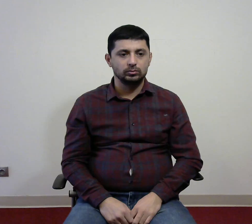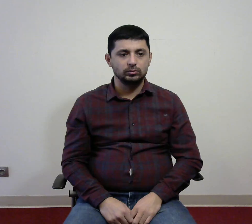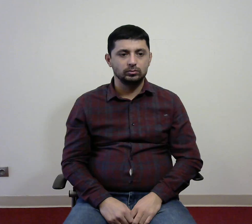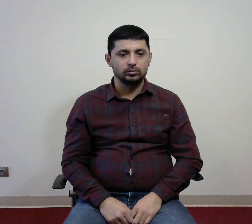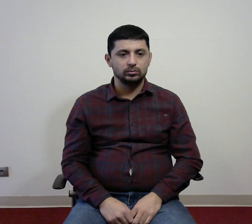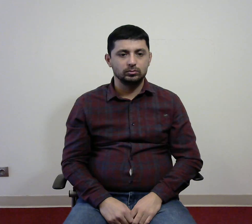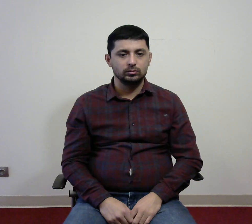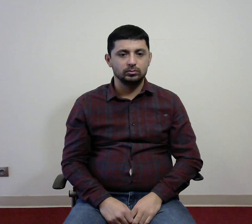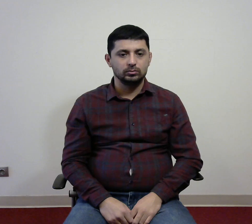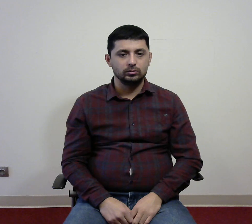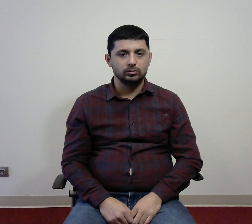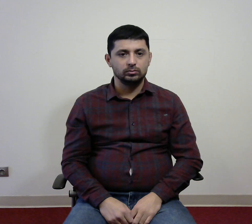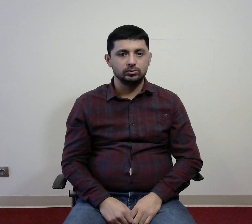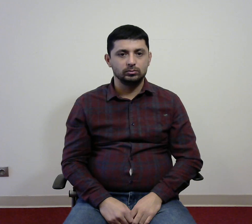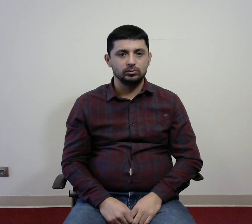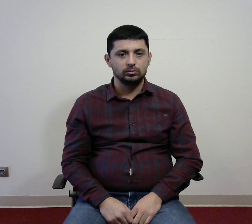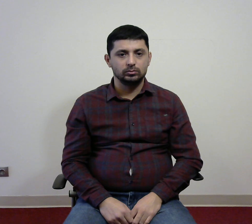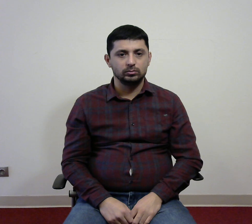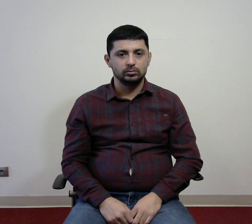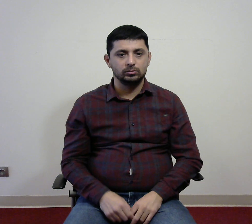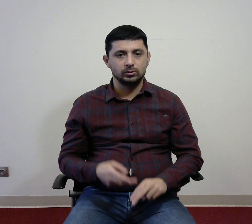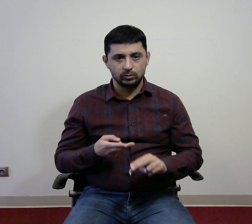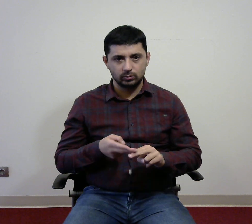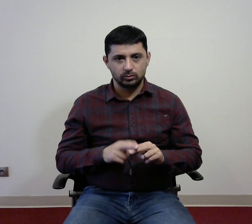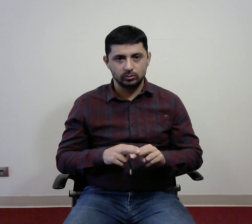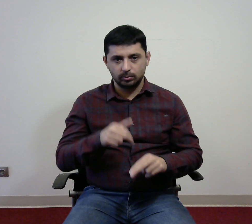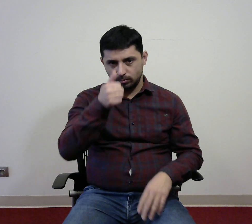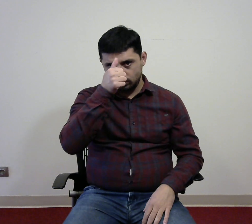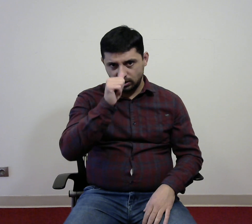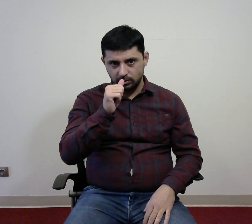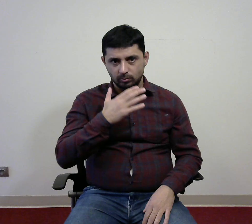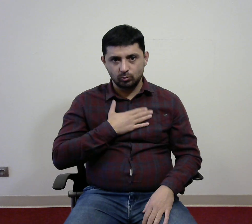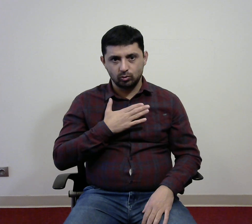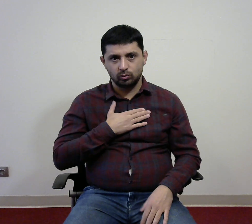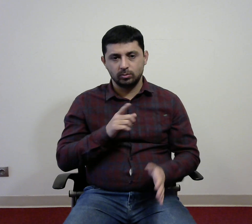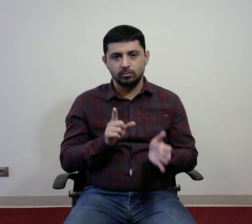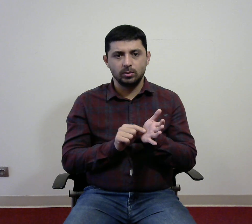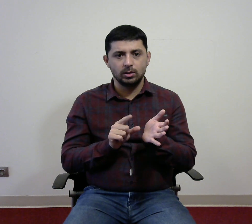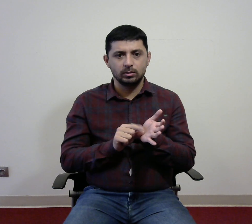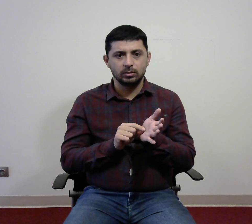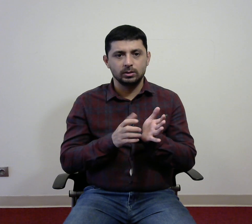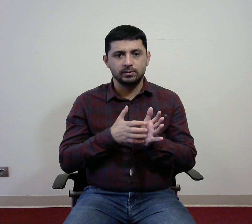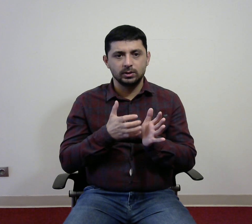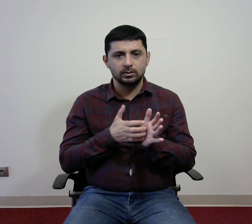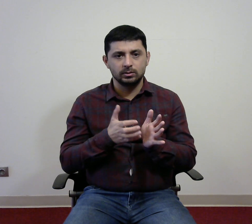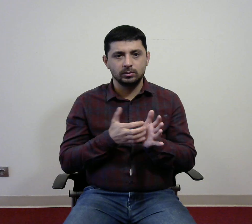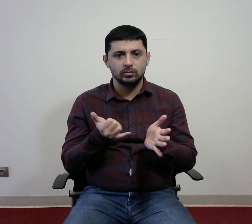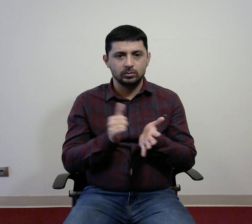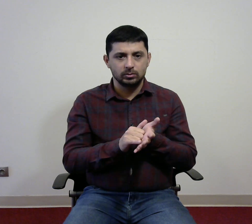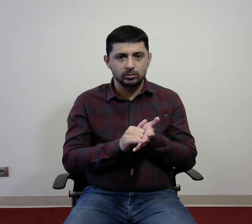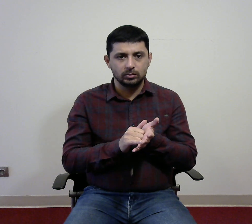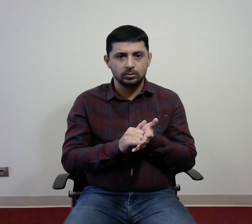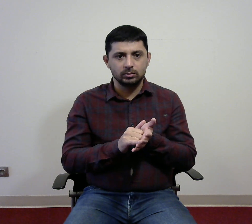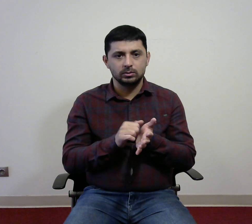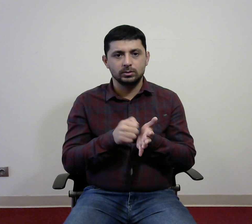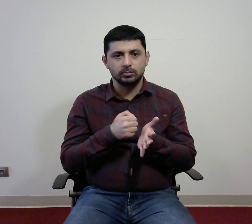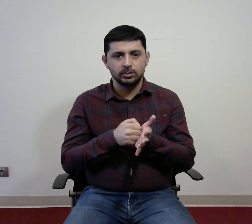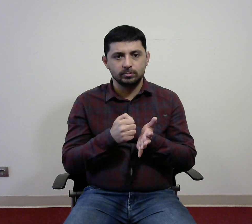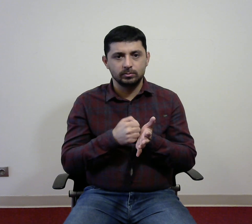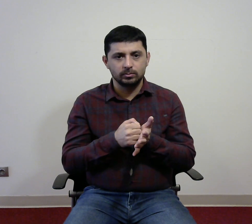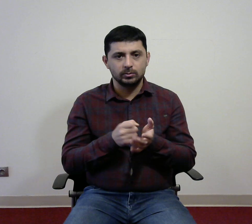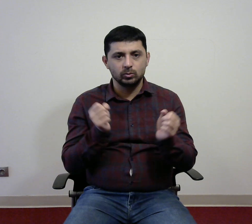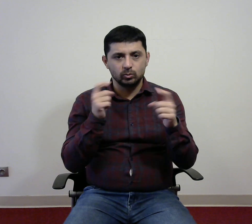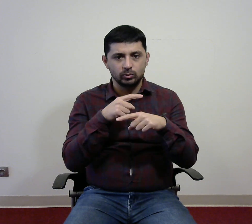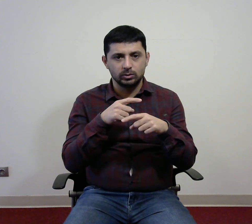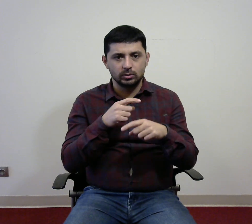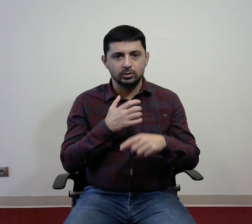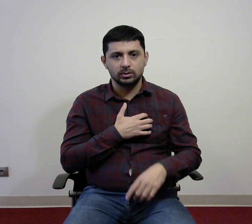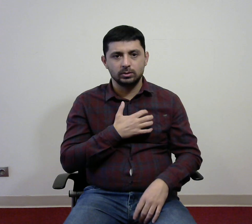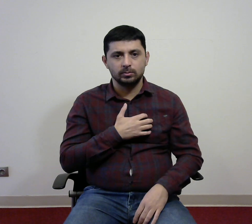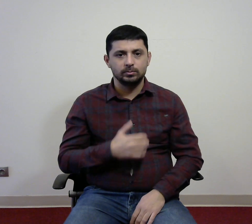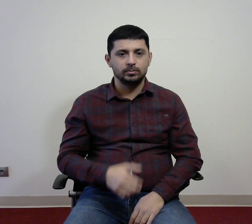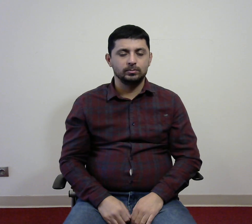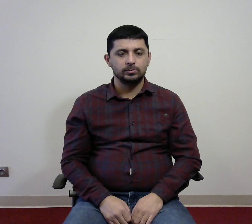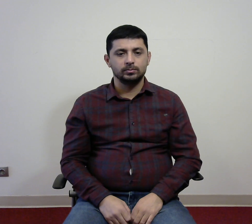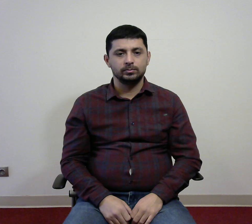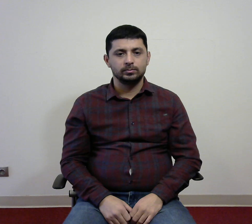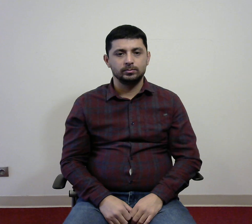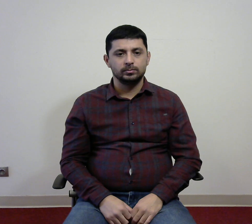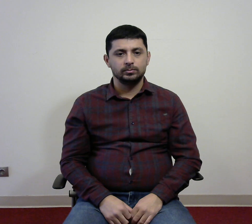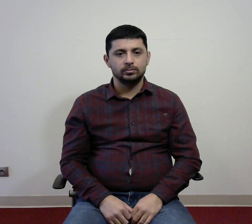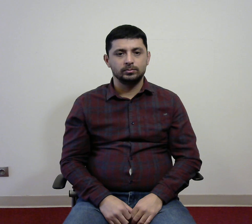Bu ay mənim pensiyam əksik yüklənib, səbəbini bilmək istəyirəm